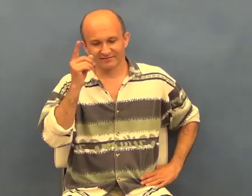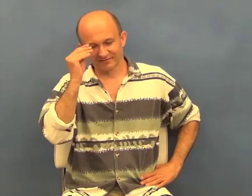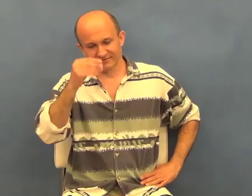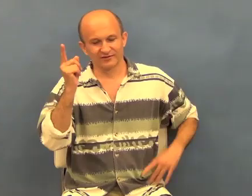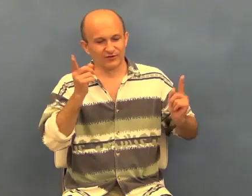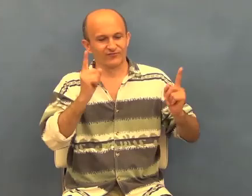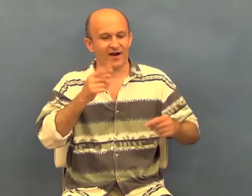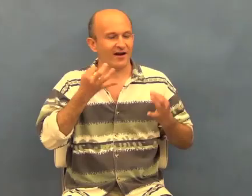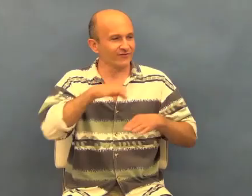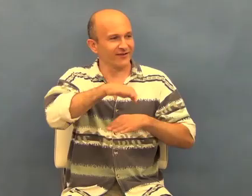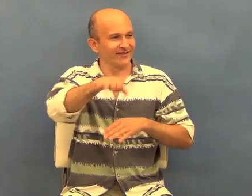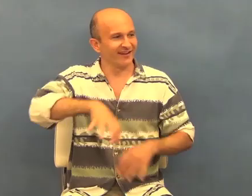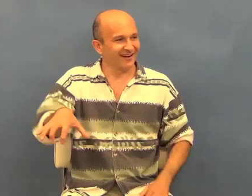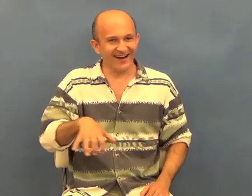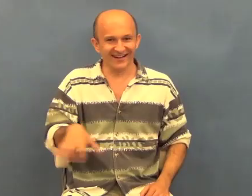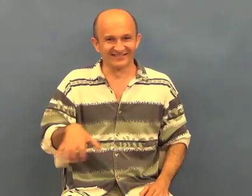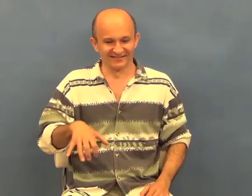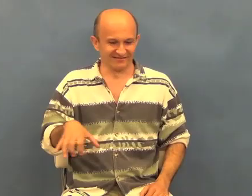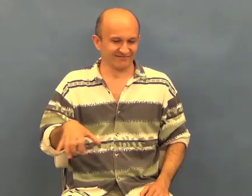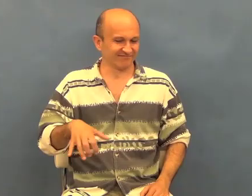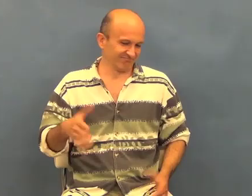Zawiadamia, żeby uważać na złodziei samochodów.